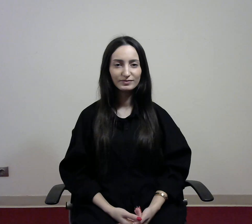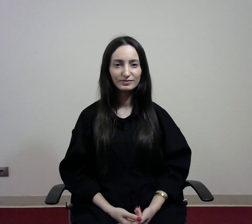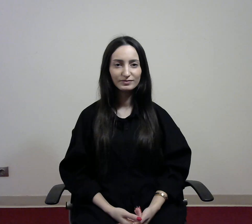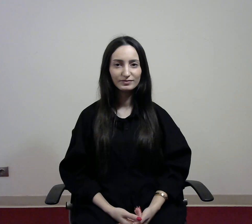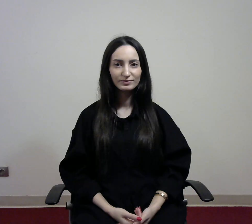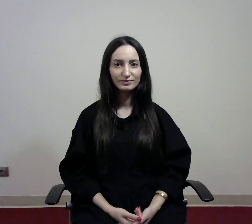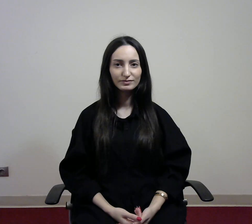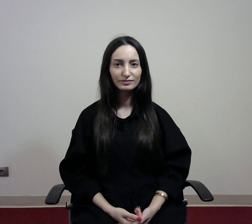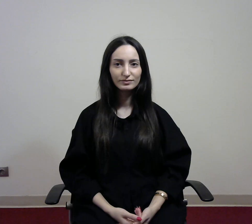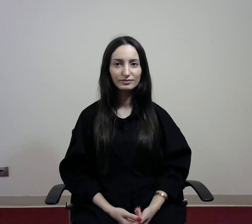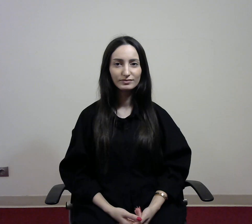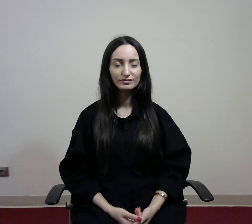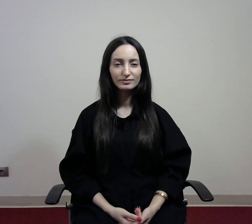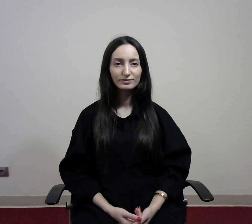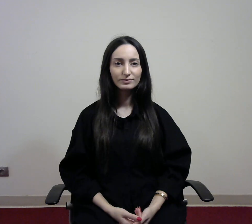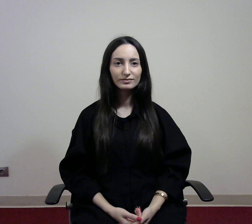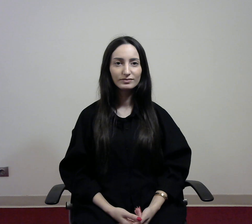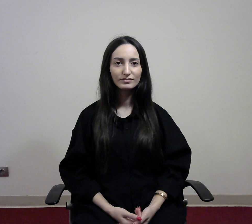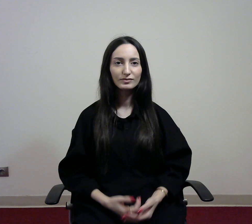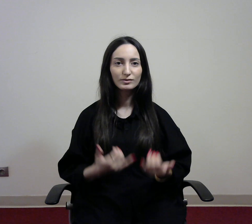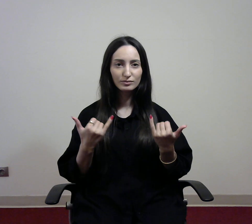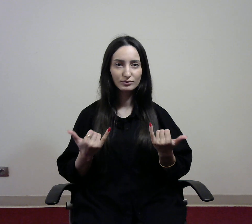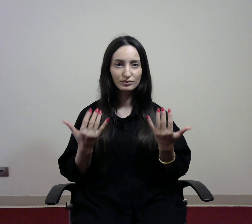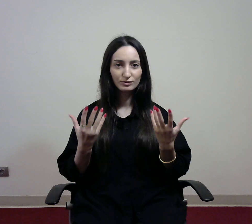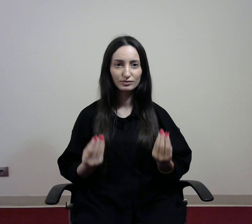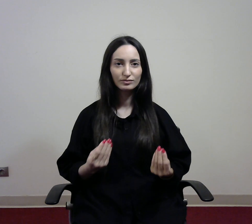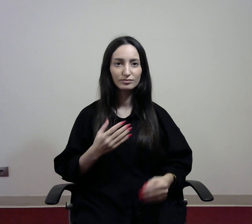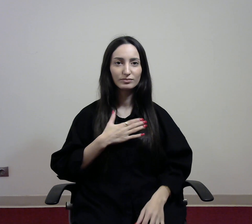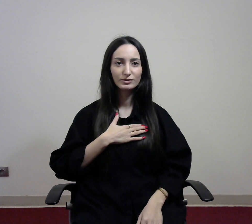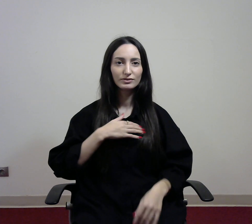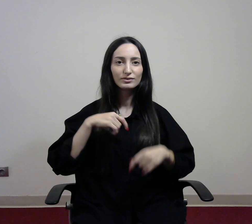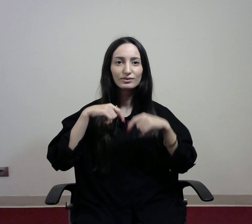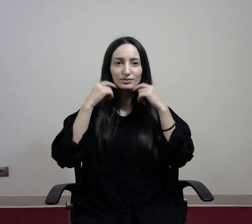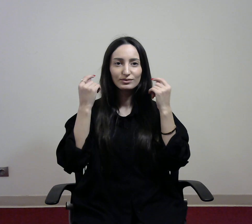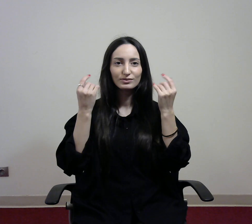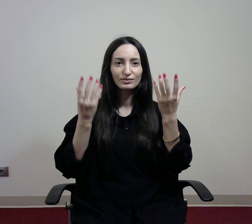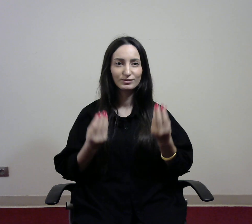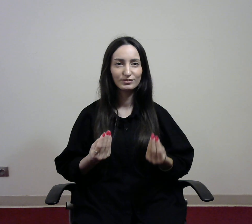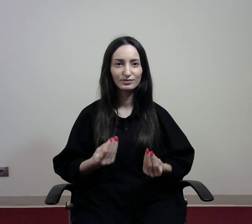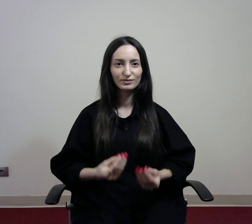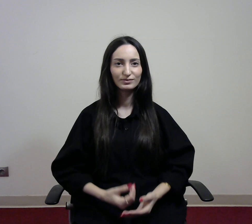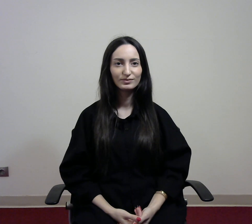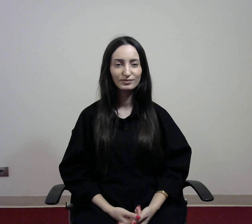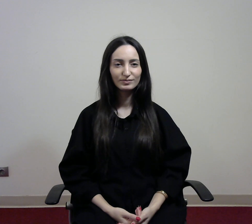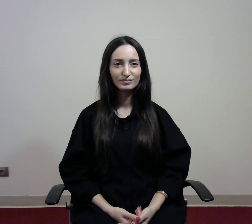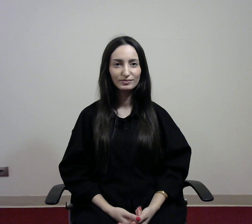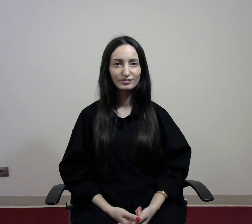Bu gün mənim ad günümdür